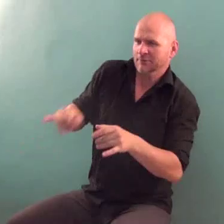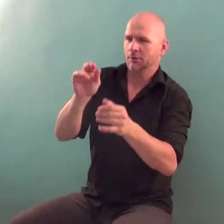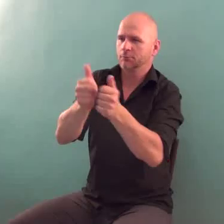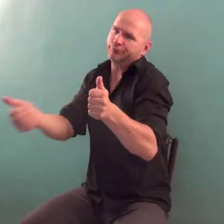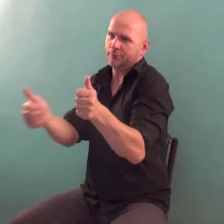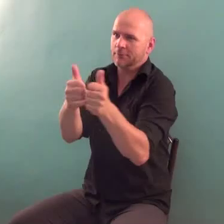Chłopiec odskakuje od niego i zaraz wraca.